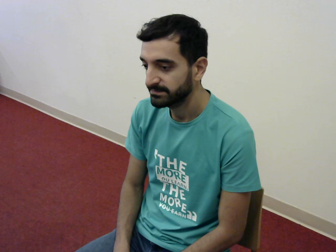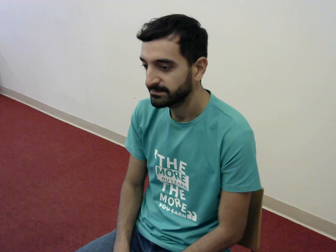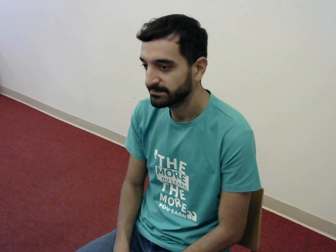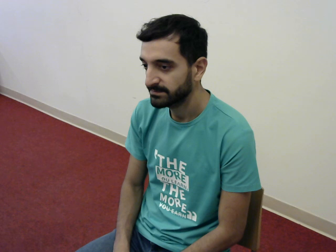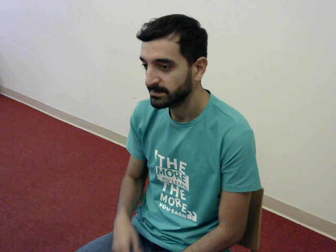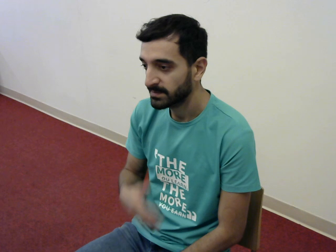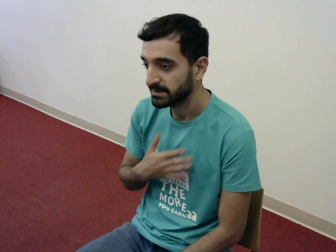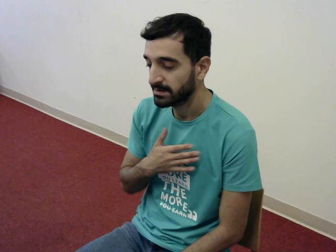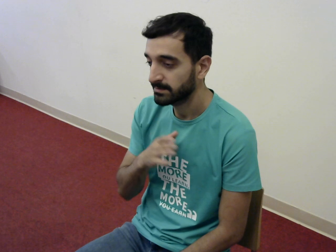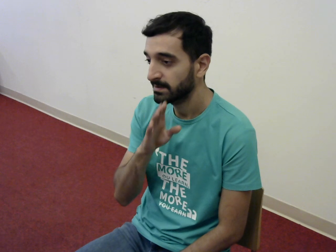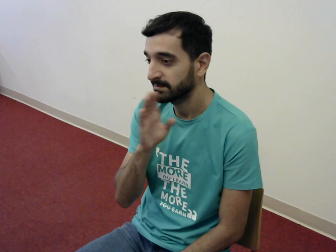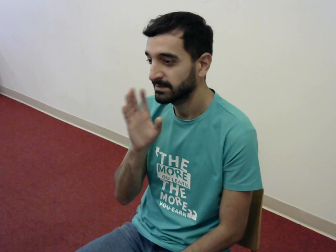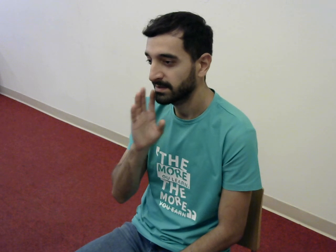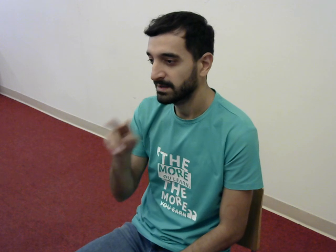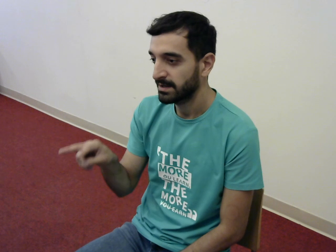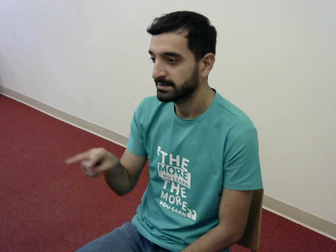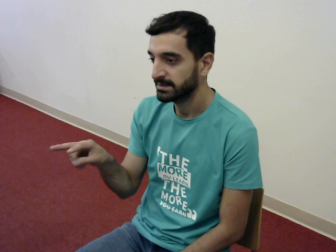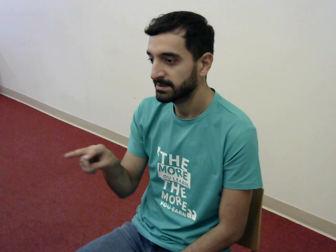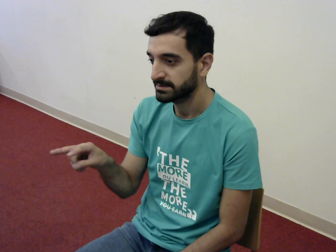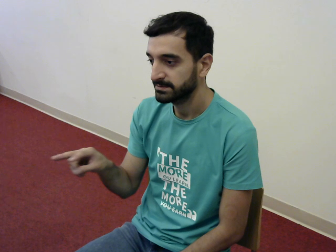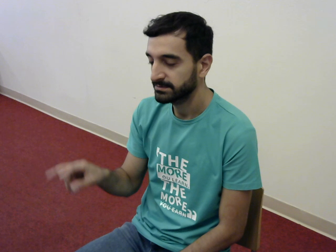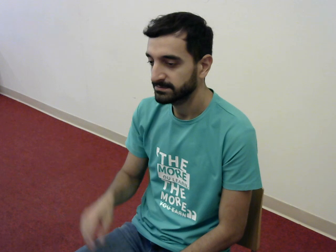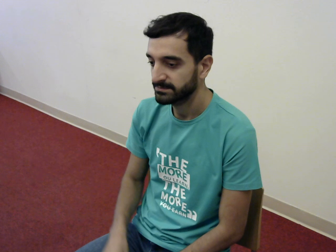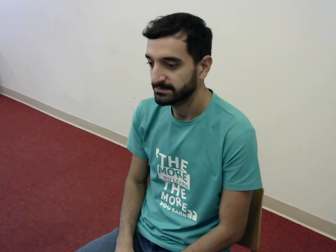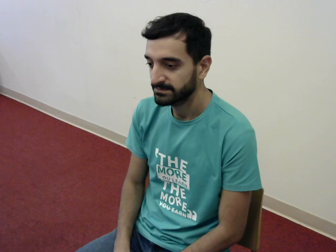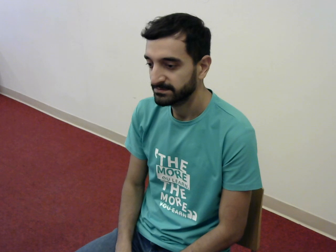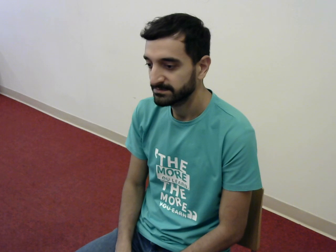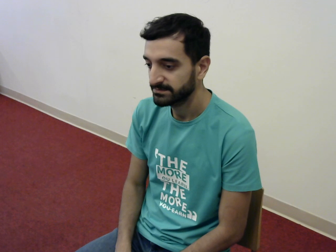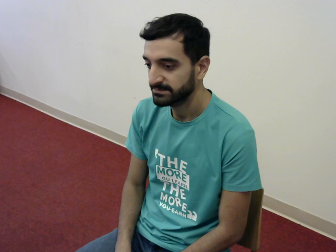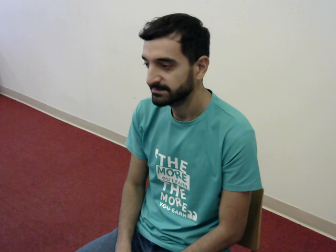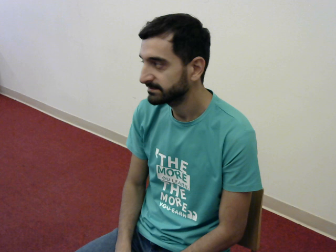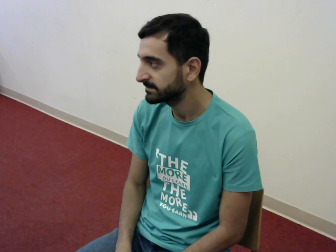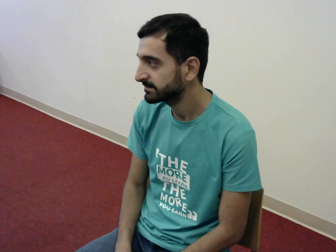Mənim anam Lənkərandandır